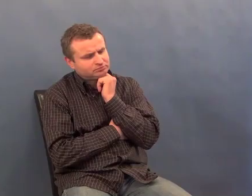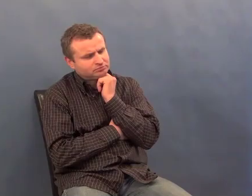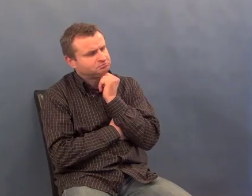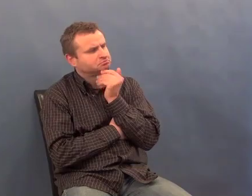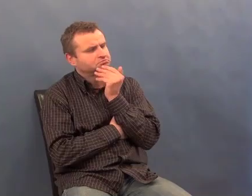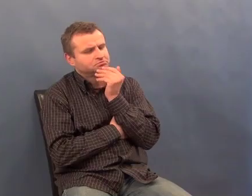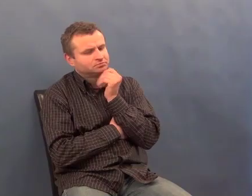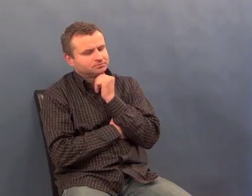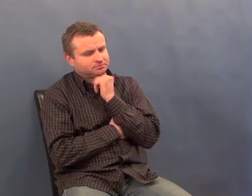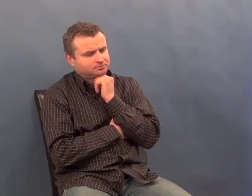Nie ma.